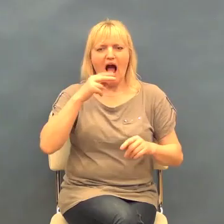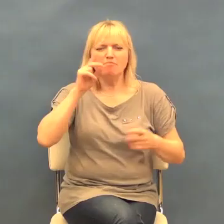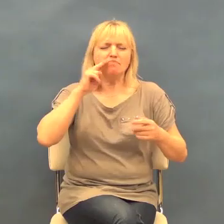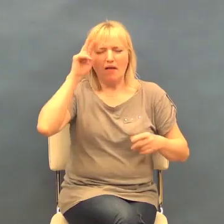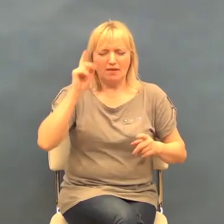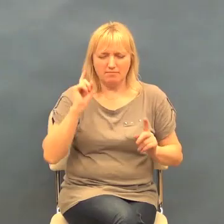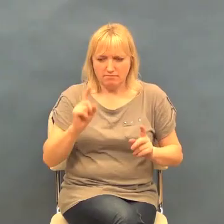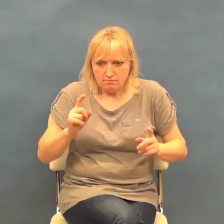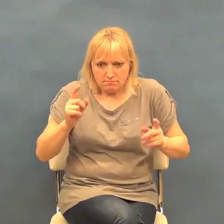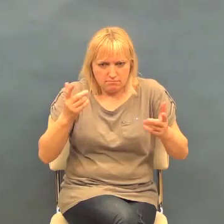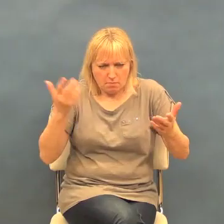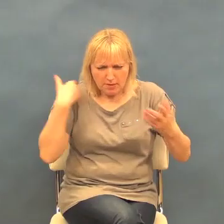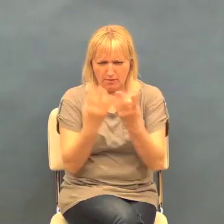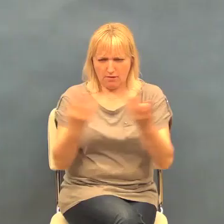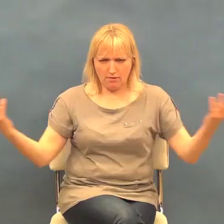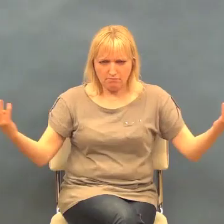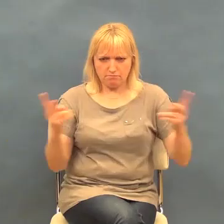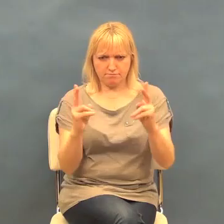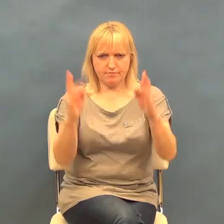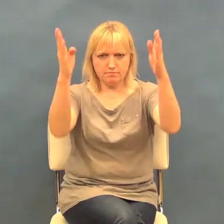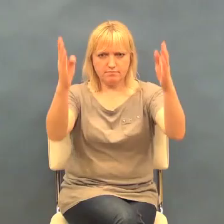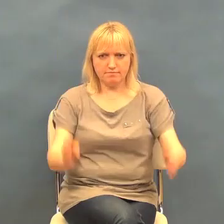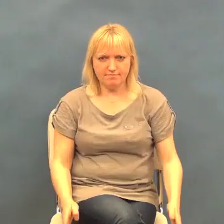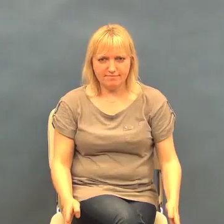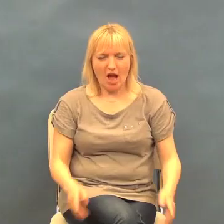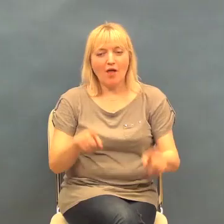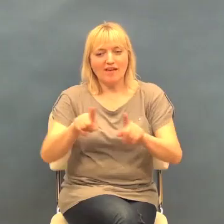A mama, nie, tata zobaczył, że część płotu została wycięta.